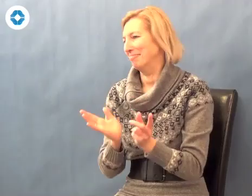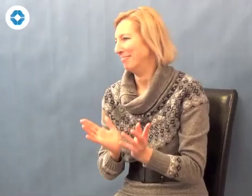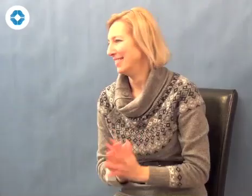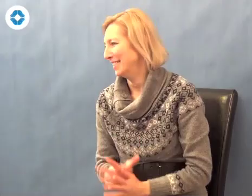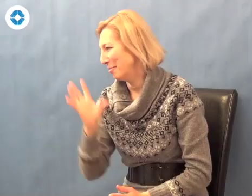Zapomniałam.